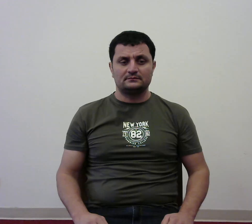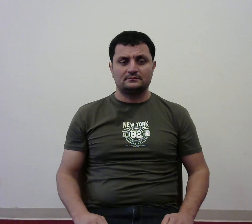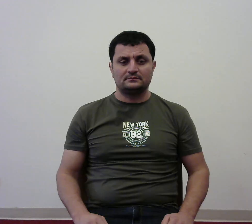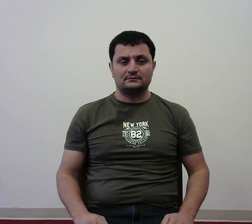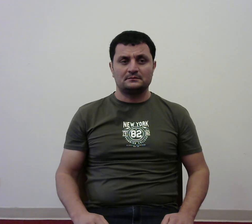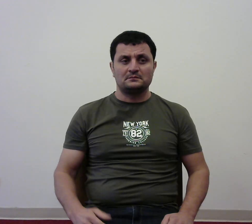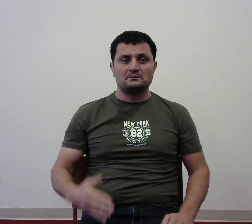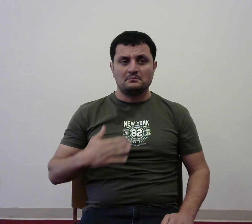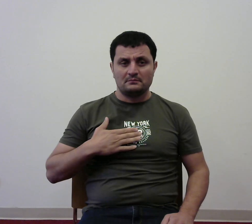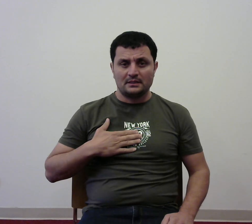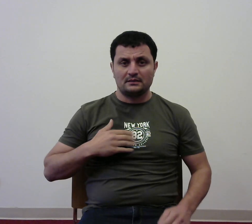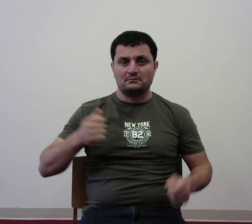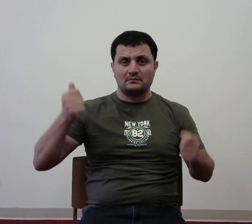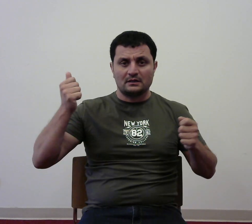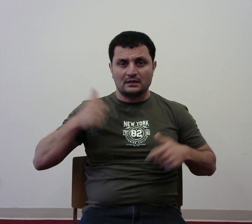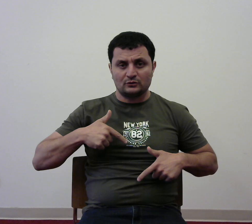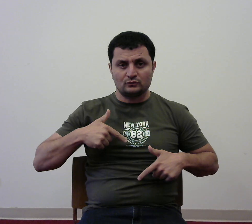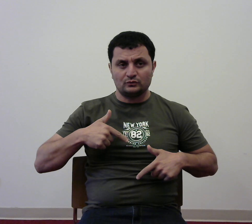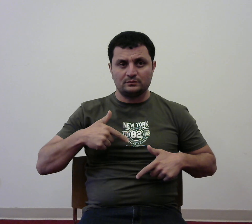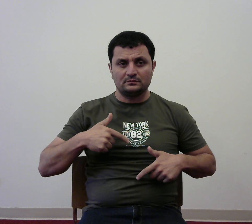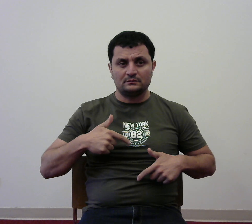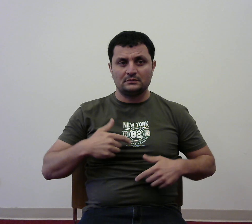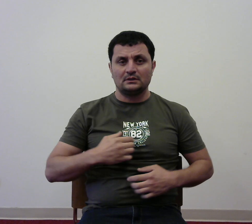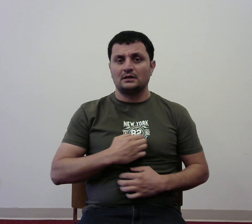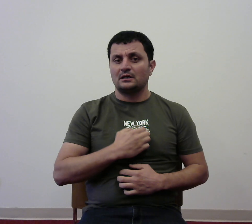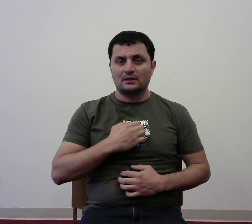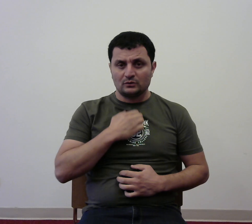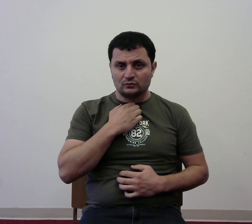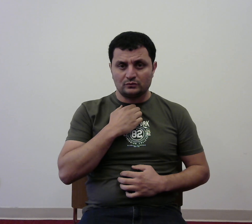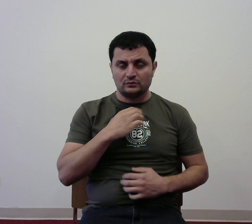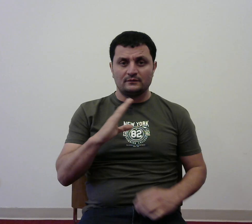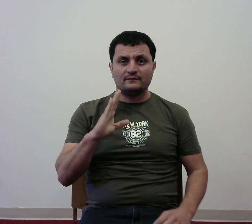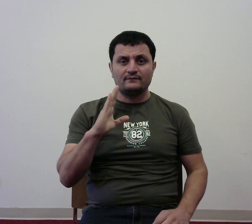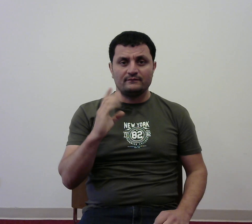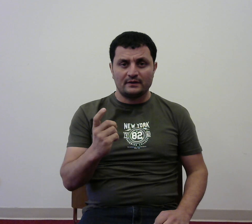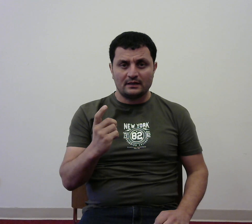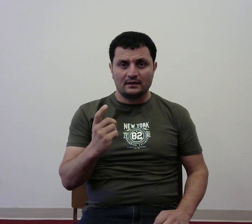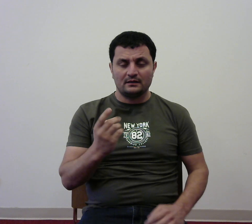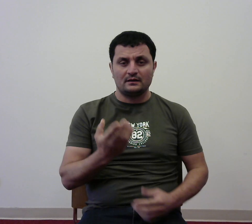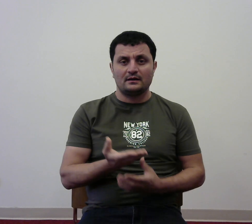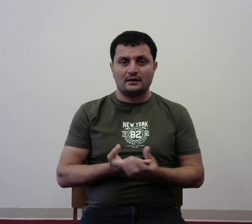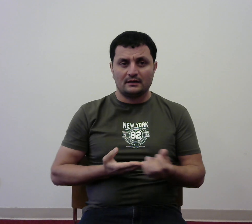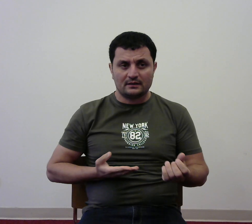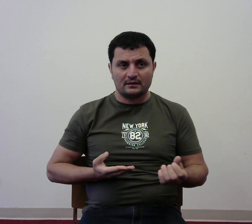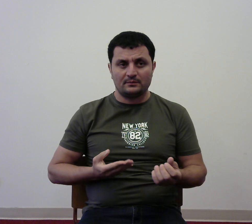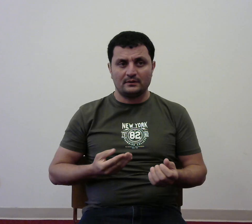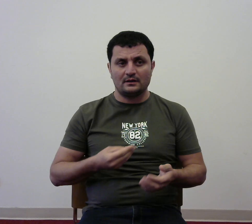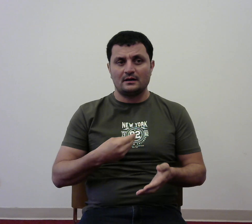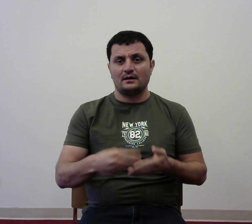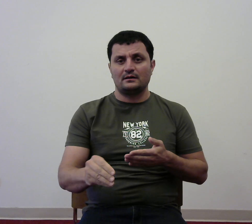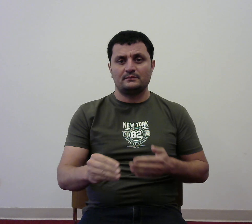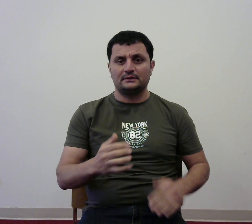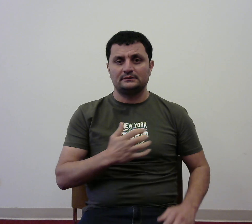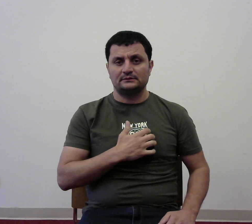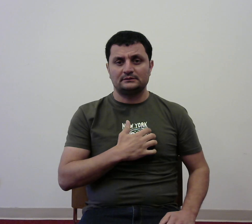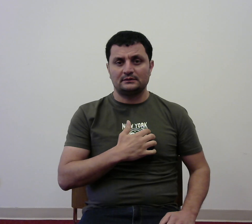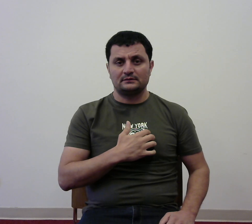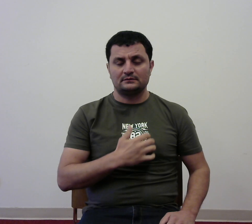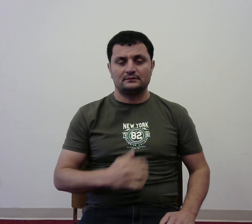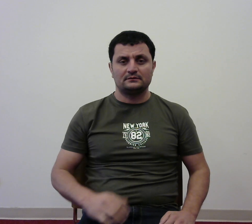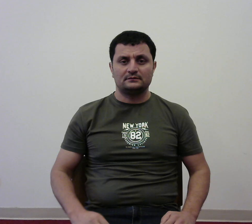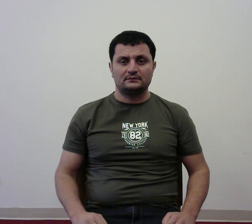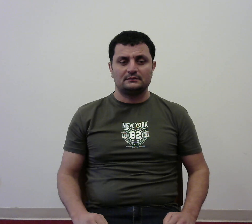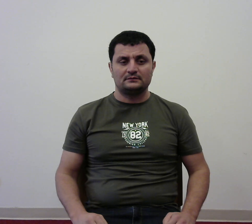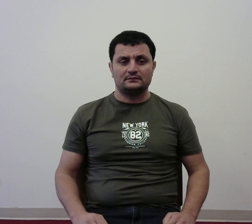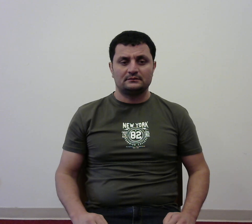Mən kostyum, qalstuk və ayaqqabı almaq istəyirəm